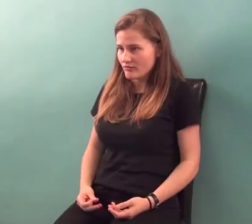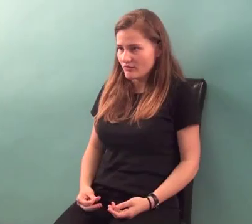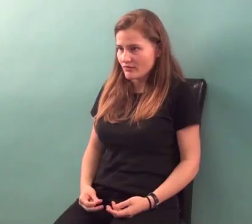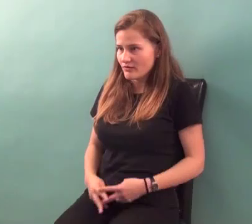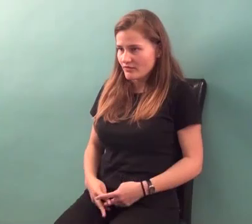Koń.